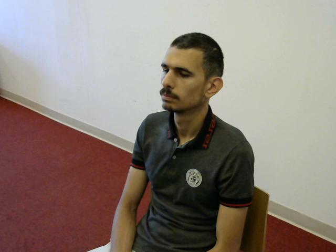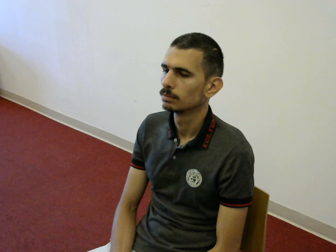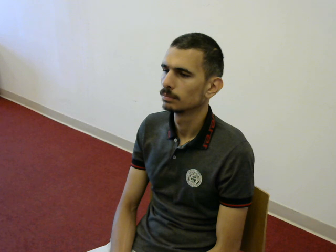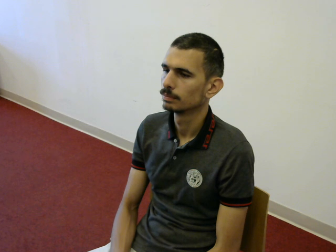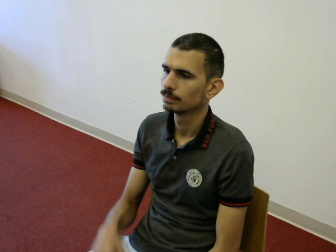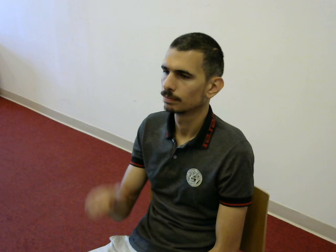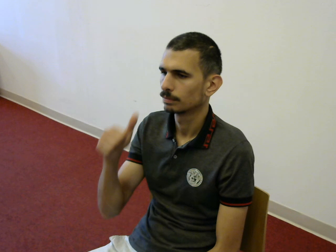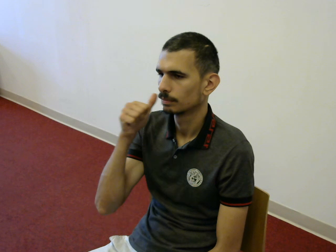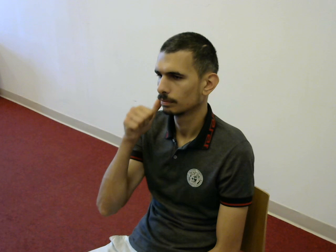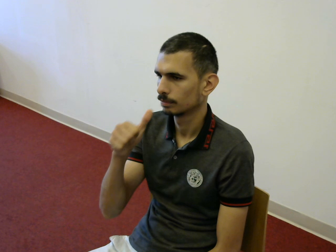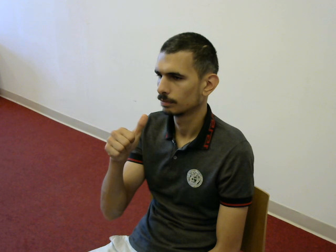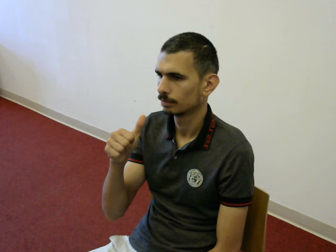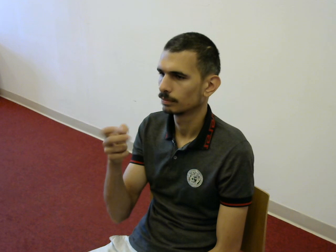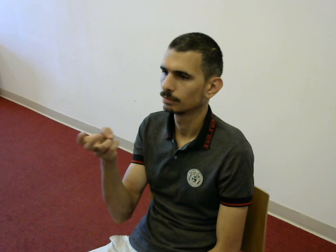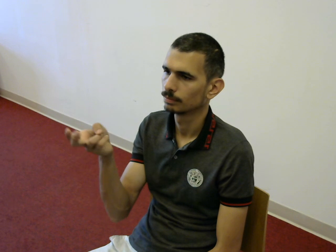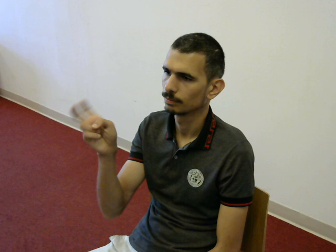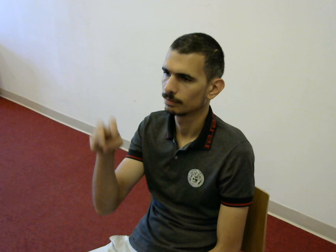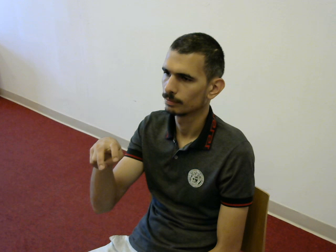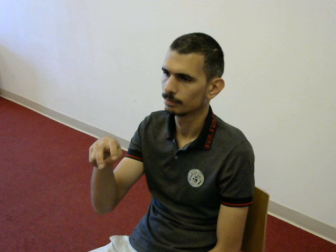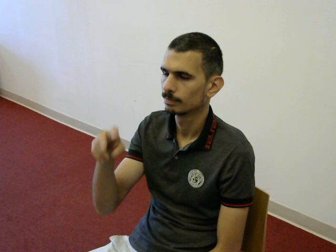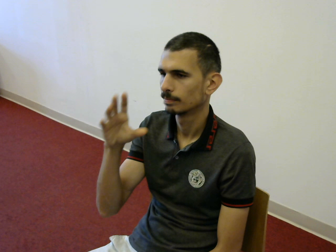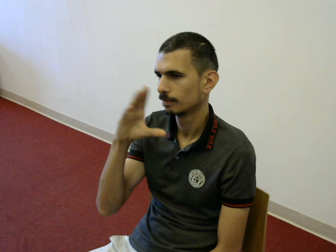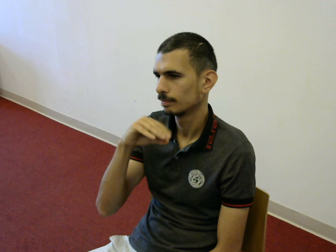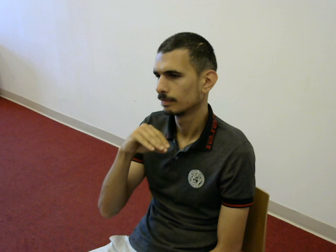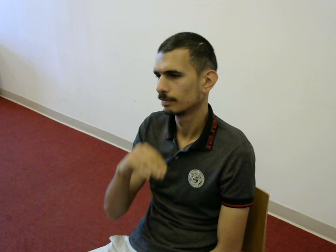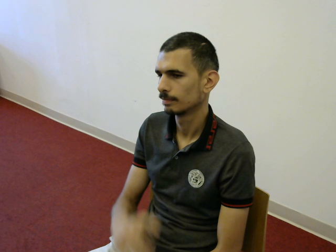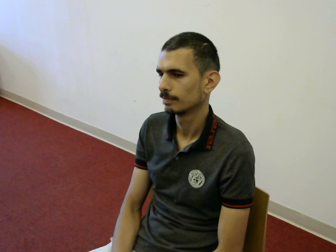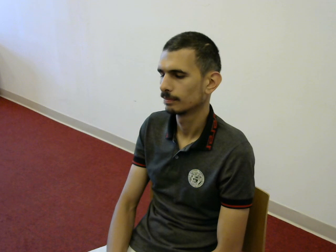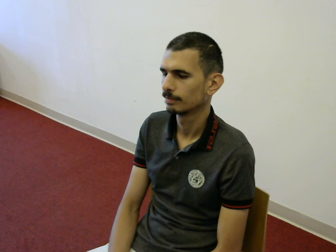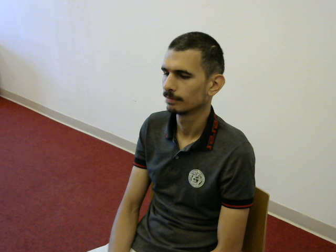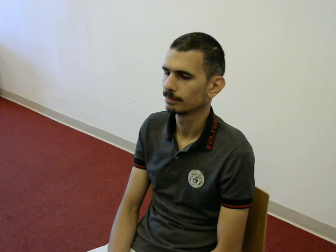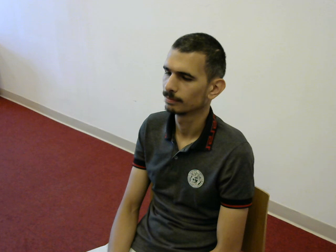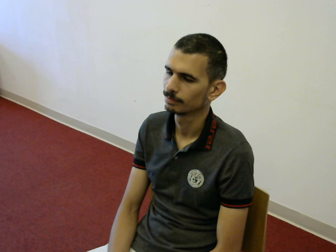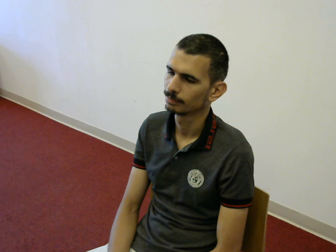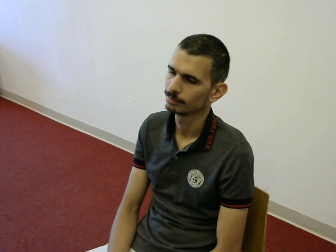Sabah gələ bilərəmmi?